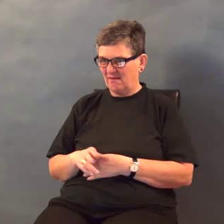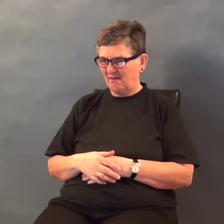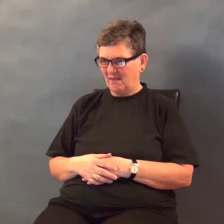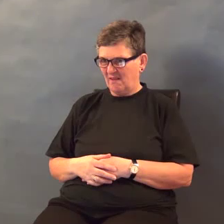Upaść.